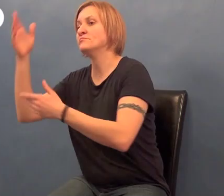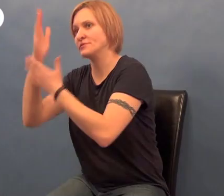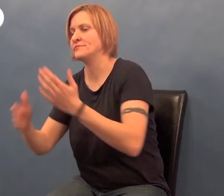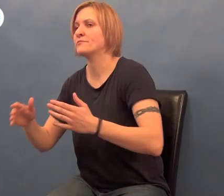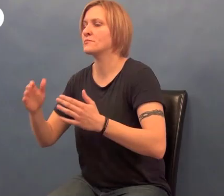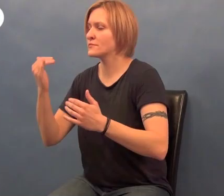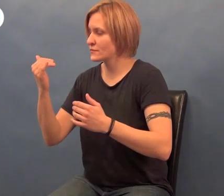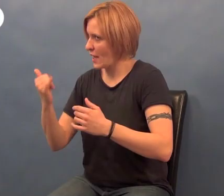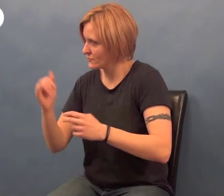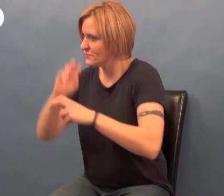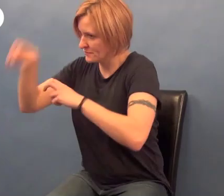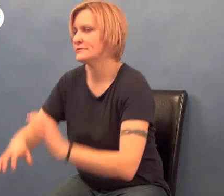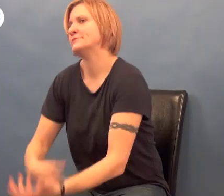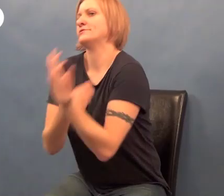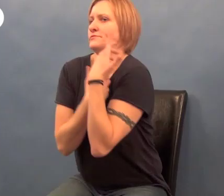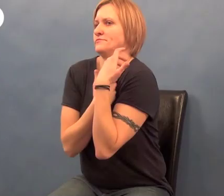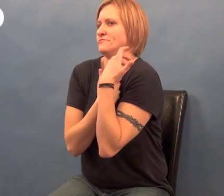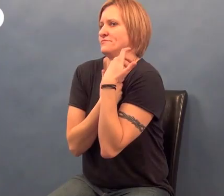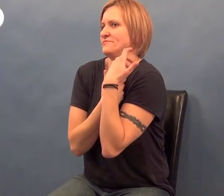Dziecko wyskakuje, bierze psa na ręce.